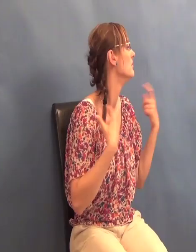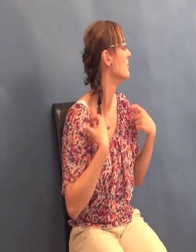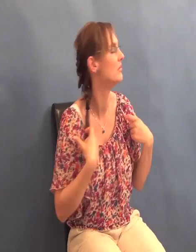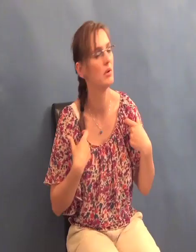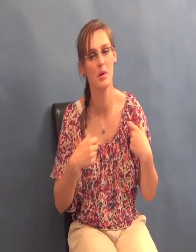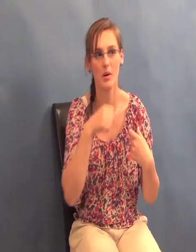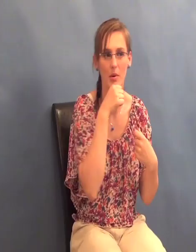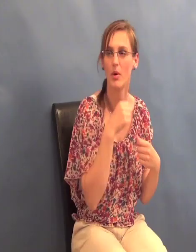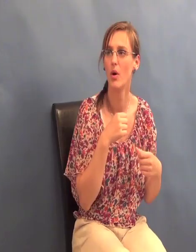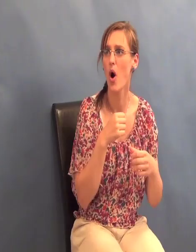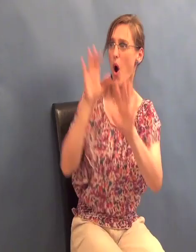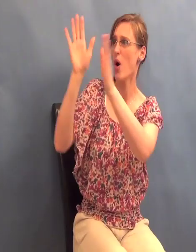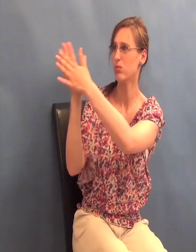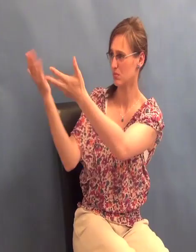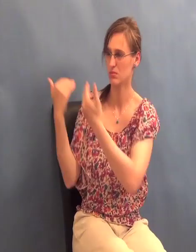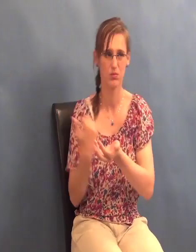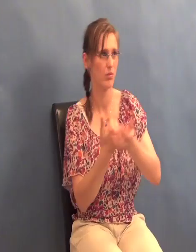Babcia widzi go i mówi: "O! Proszę, chodź tutaj, napraw to okno".